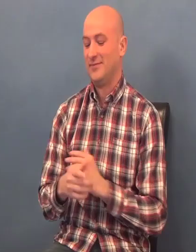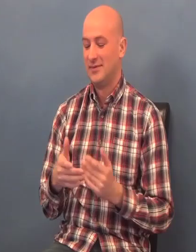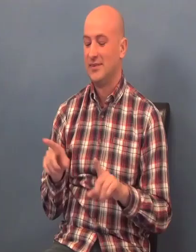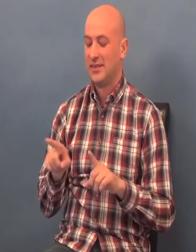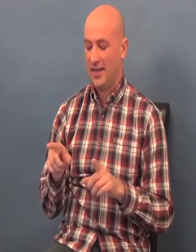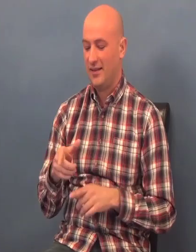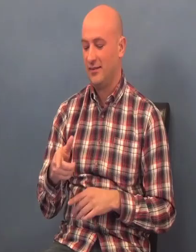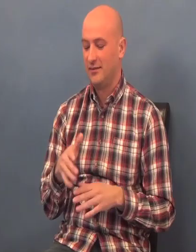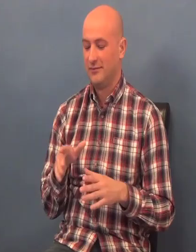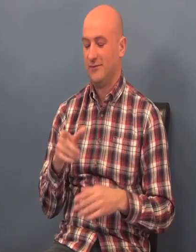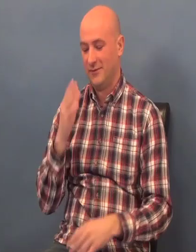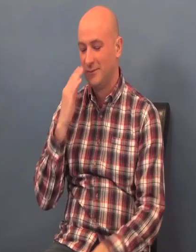To znak informacyjny.